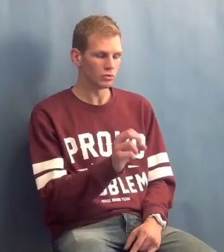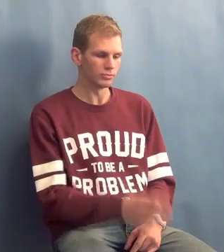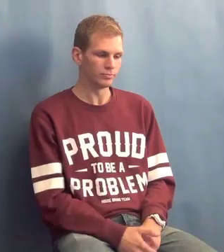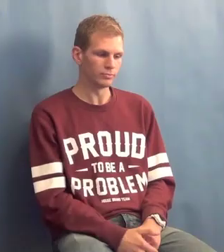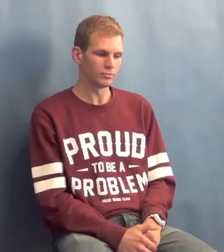Tak.